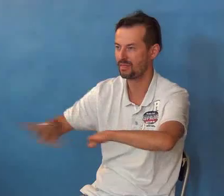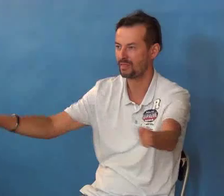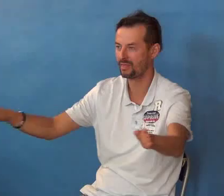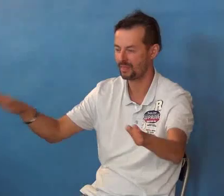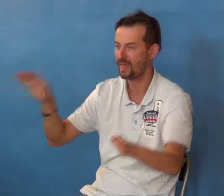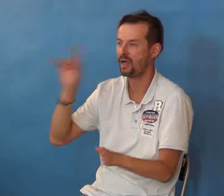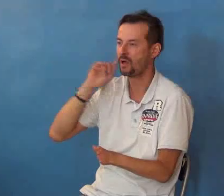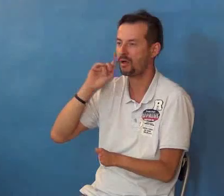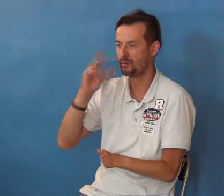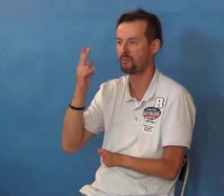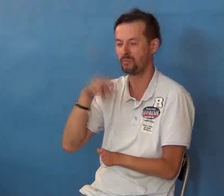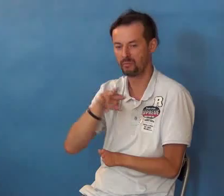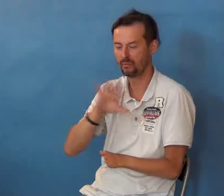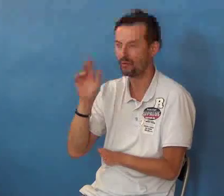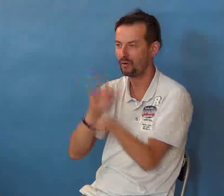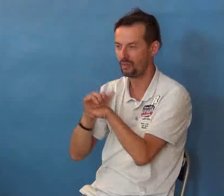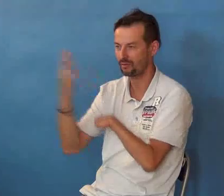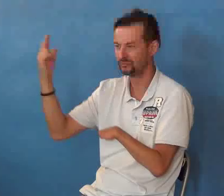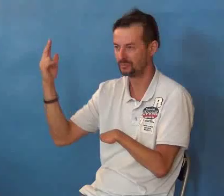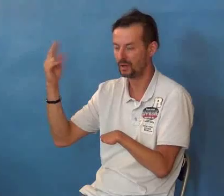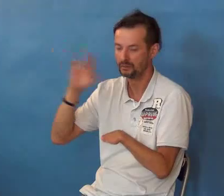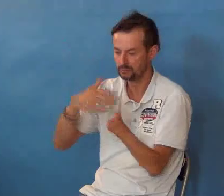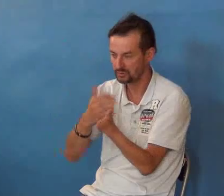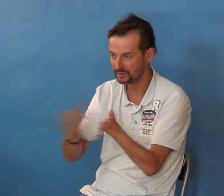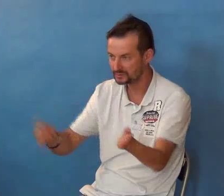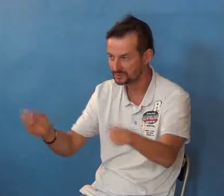Trzech chłopców, kolegów, to ogląda. Podchodzą do chłopca i pomagają mu zebrać gruszki.